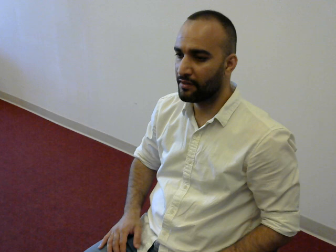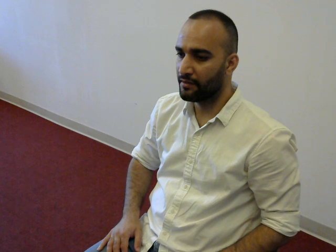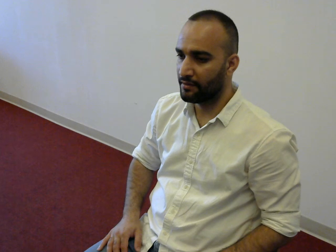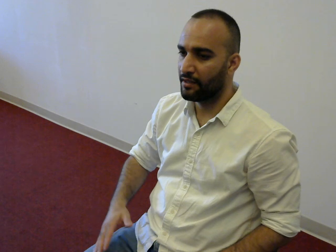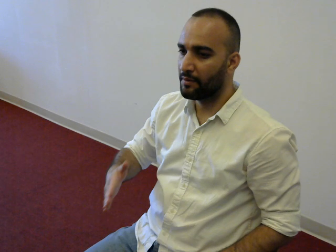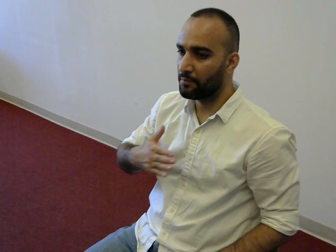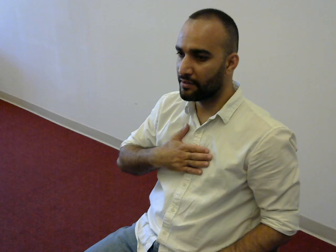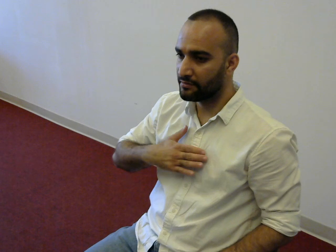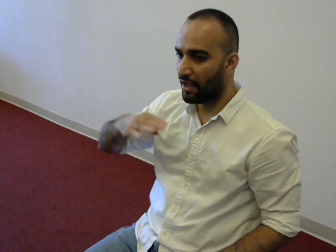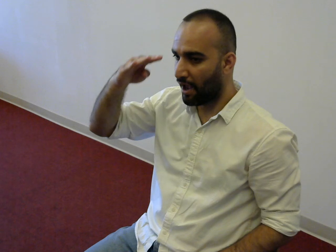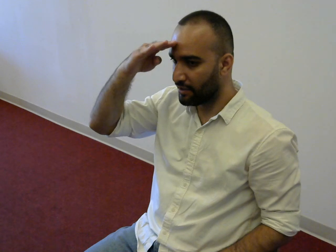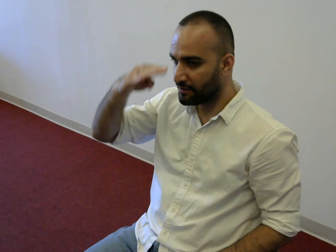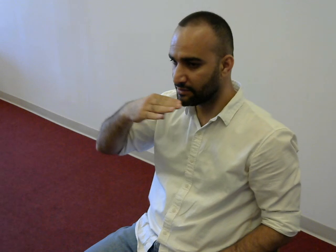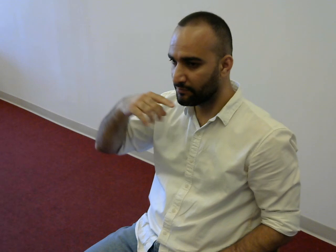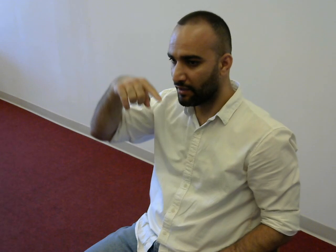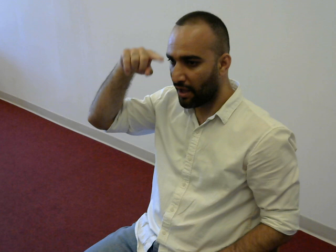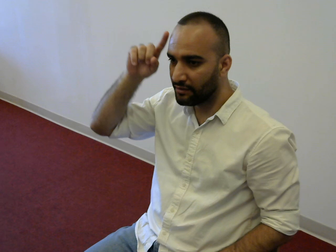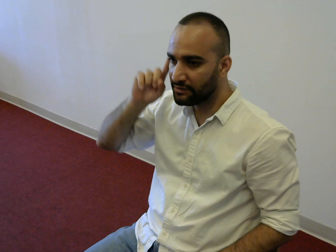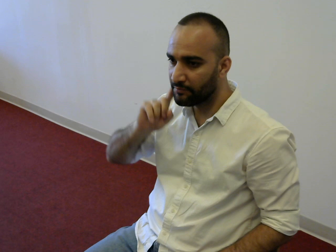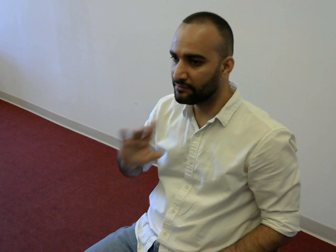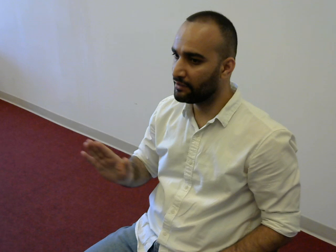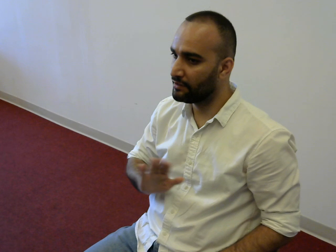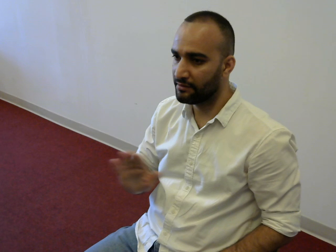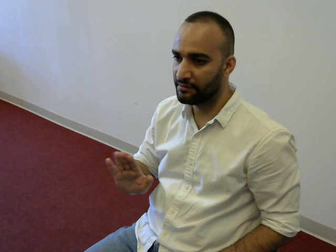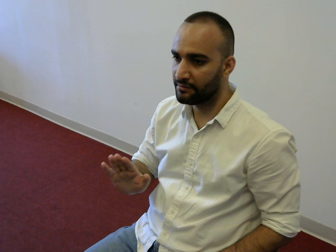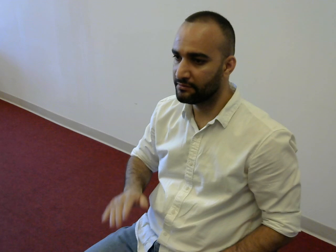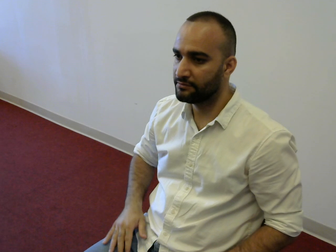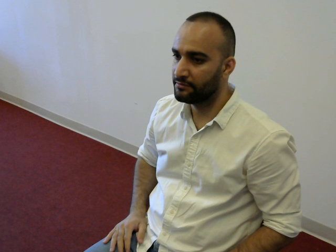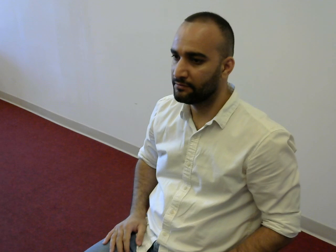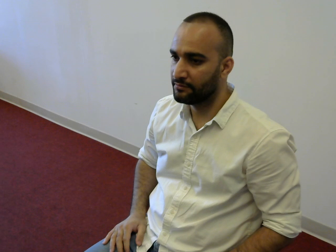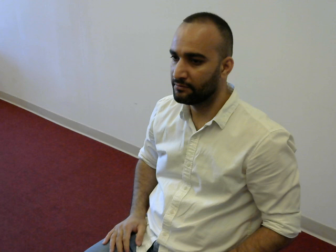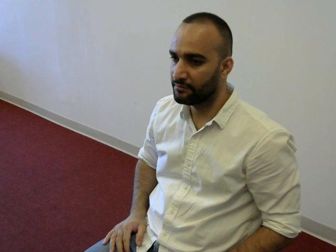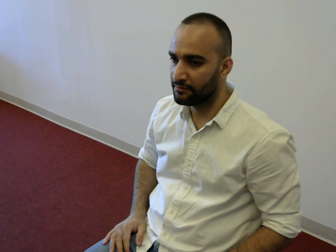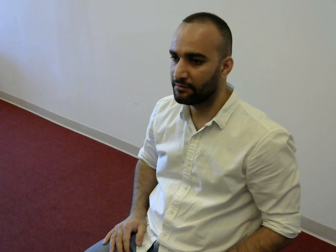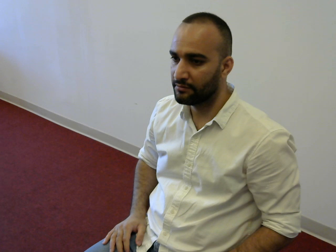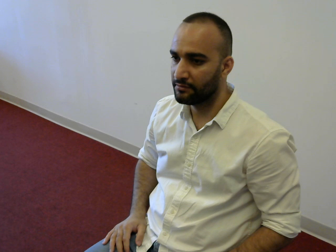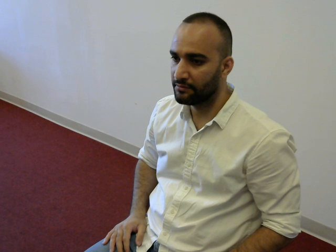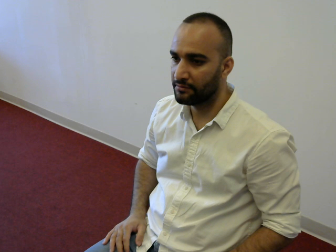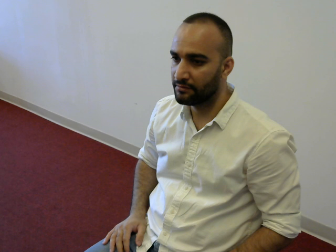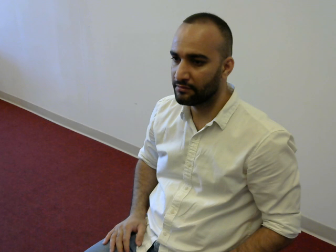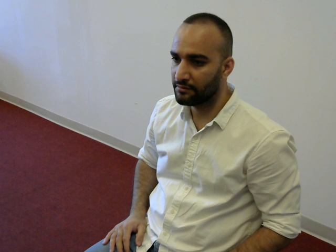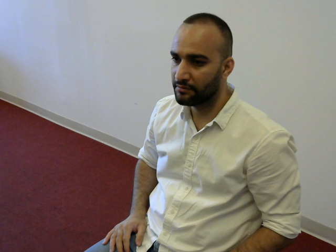Mənim atam azərbaycanlı deyil